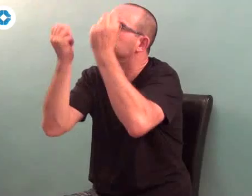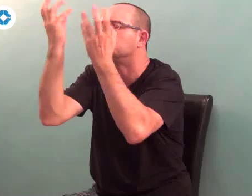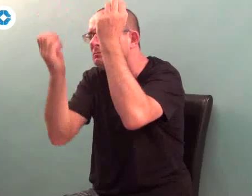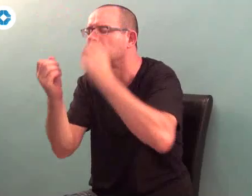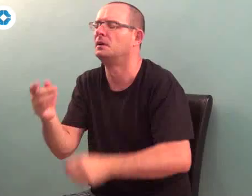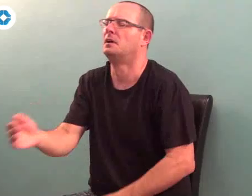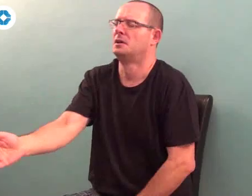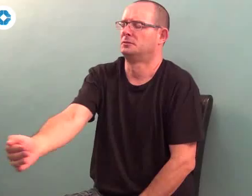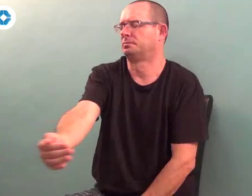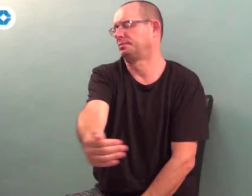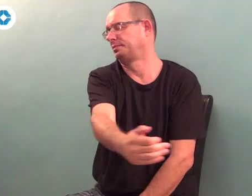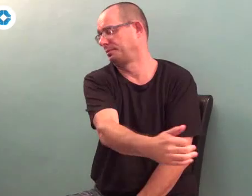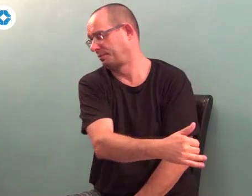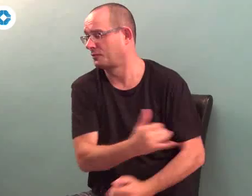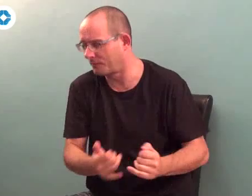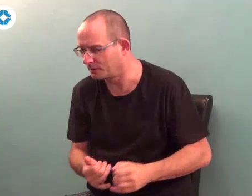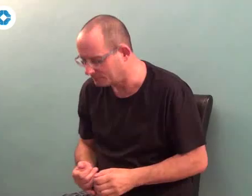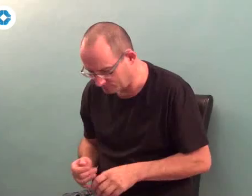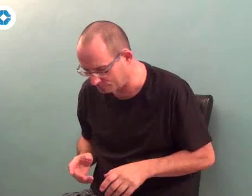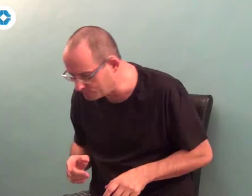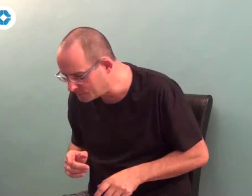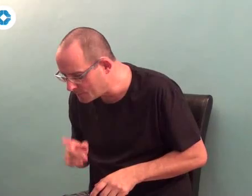Chłopiec podjeżdża na rowerze, ma wielką ochotę na owoce.